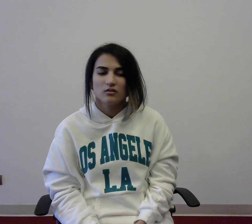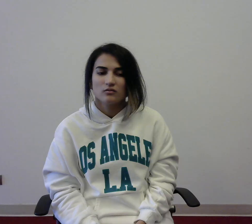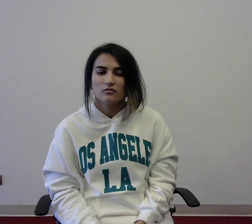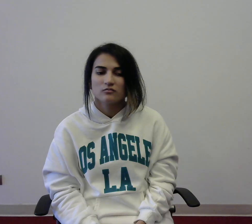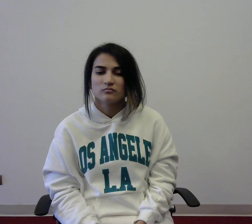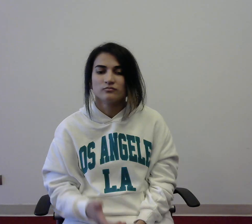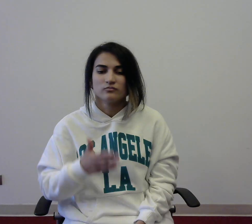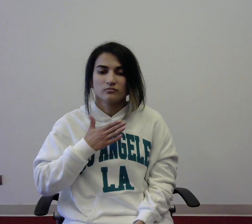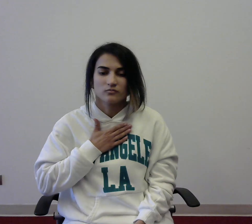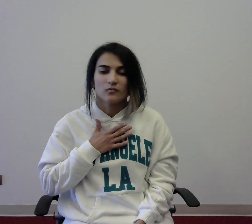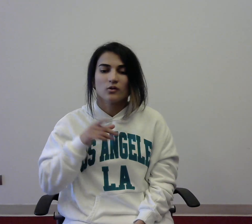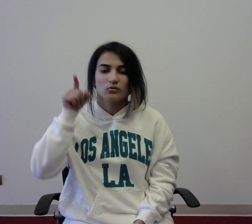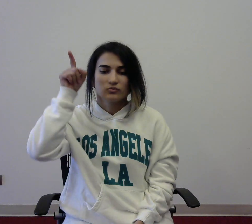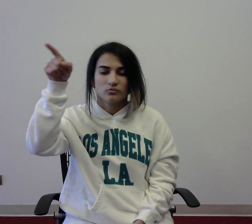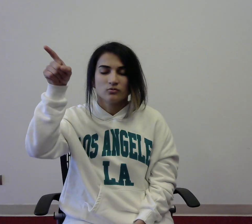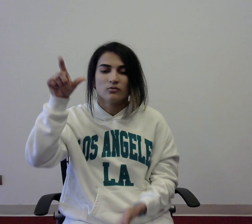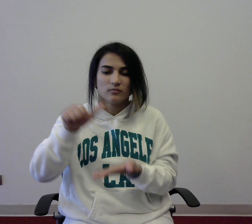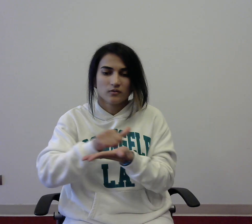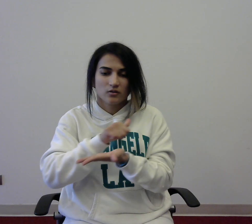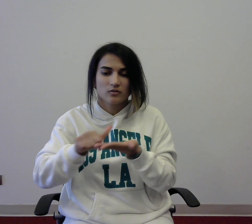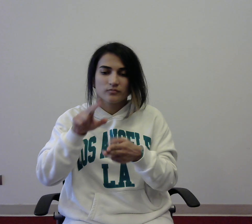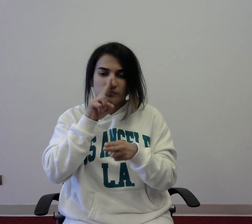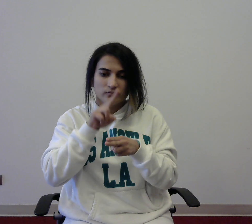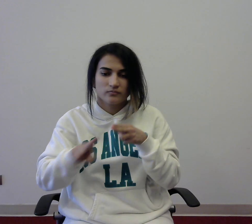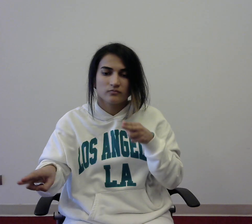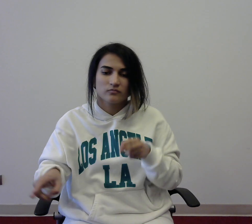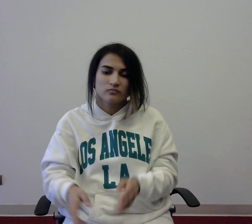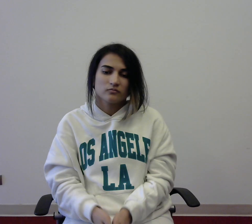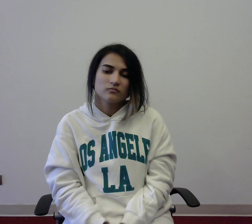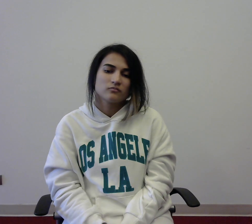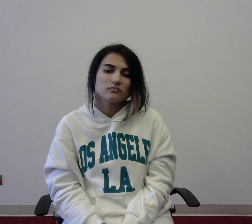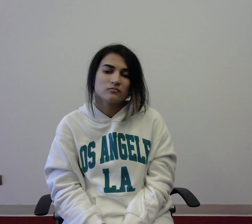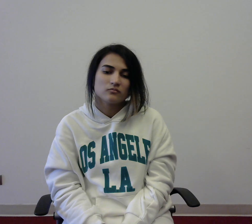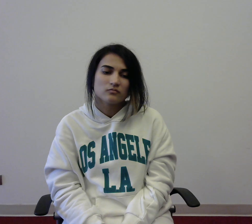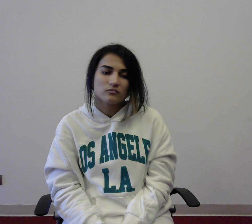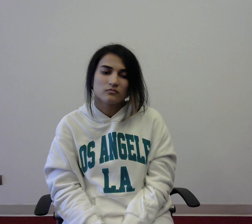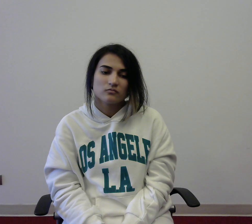Mən o sənədi itirmişdim